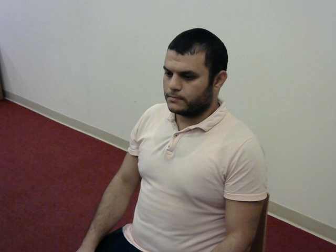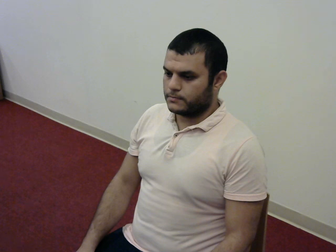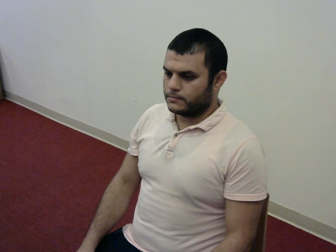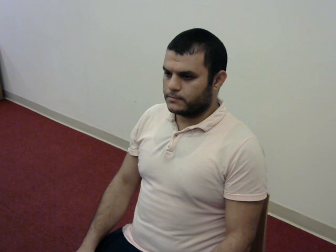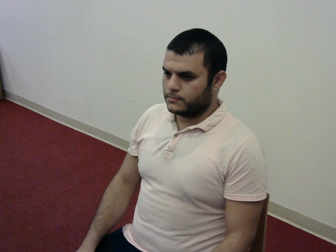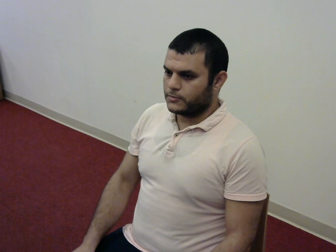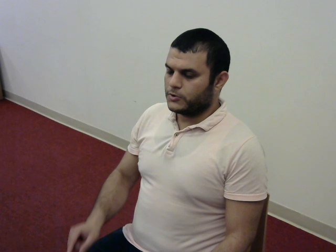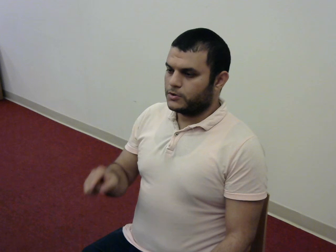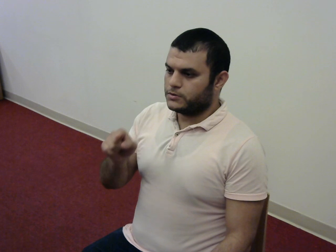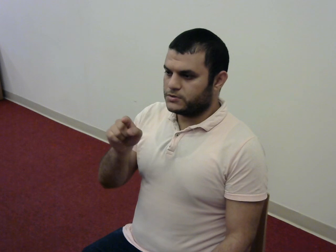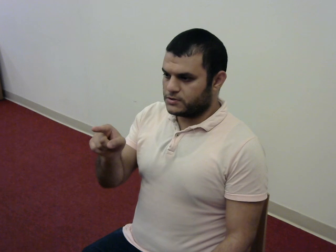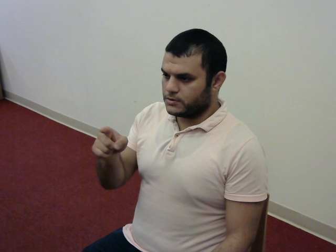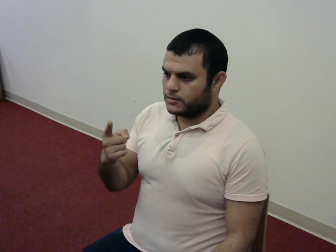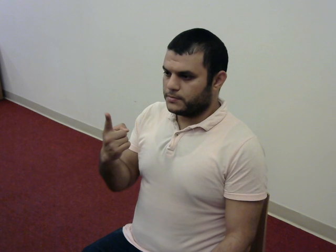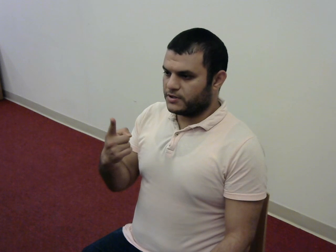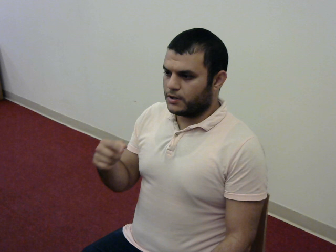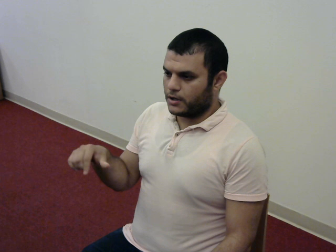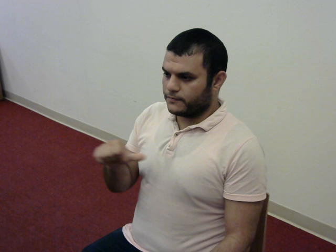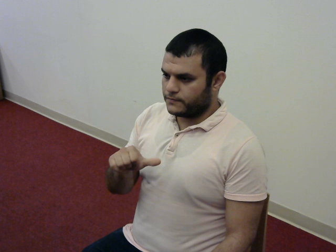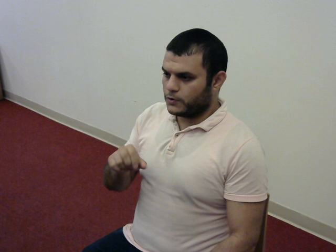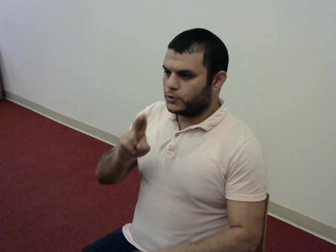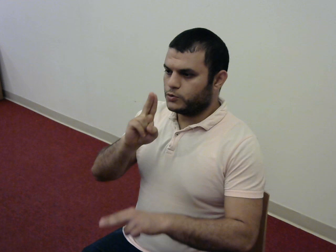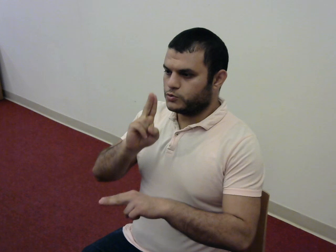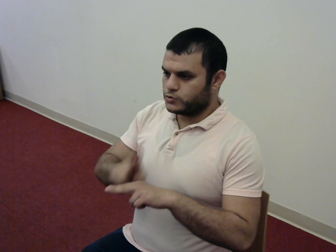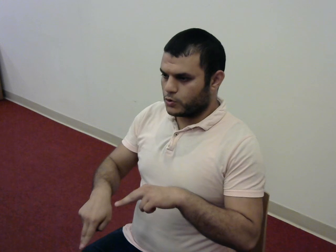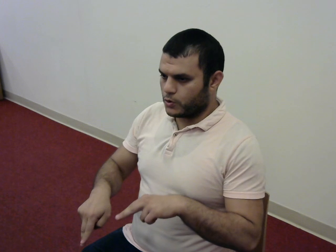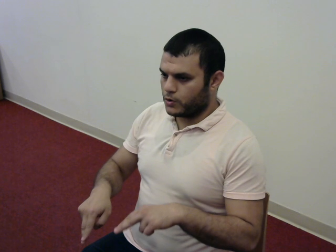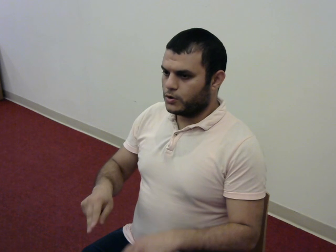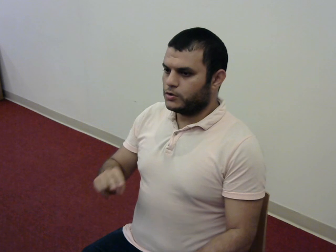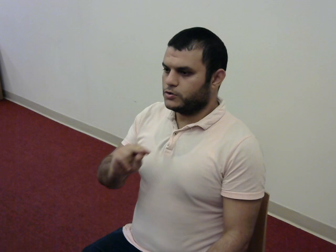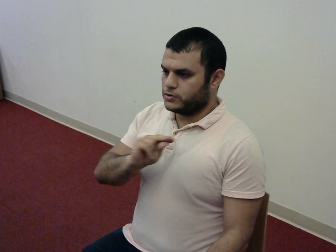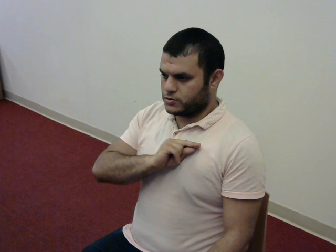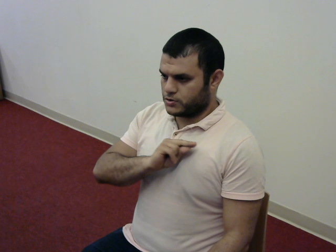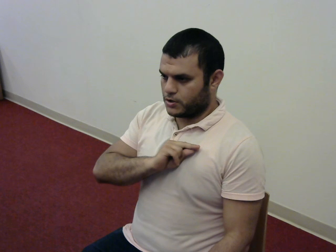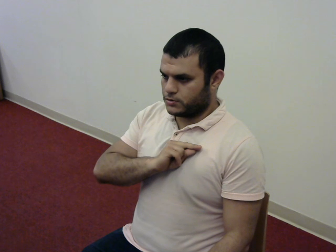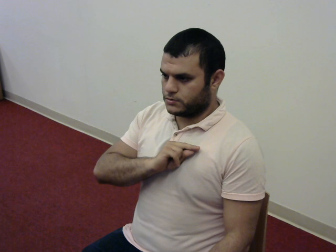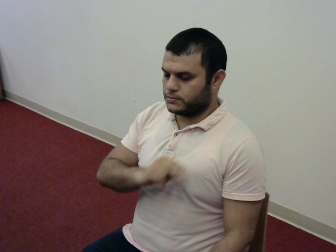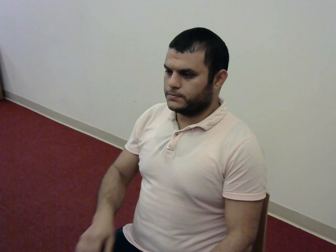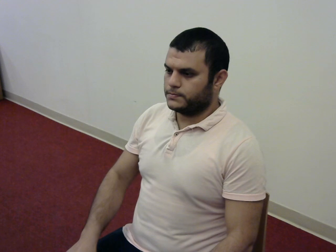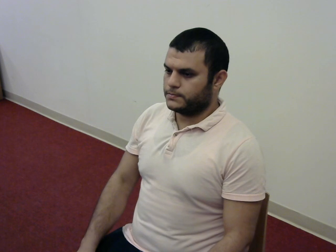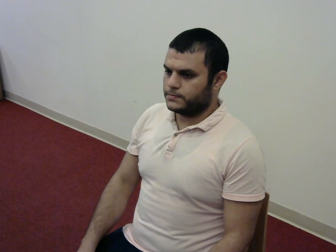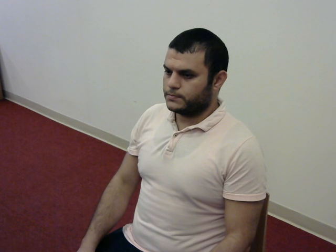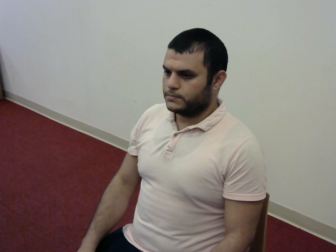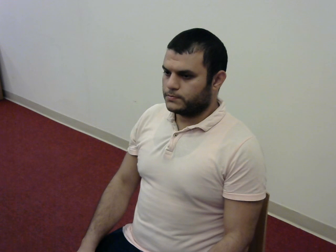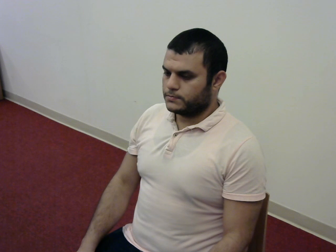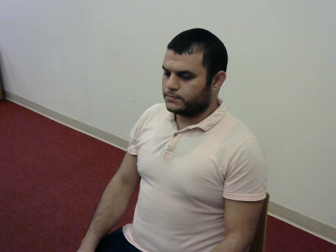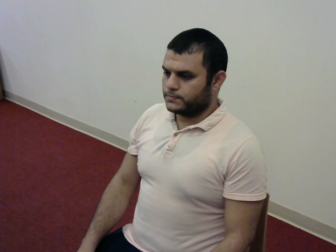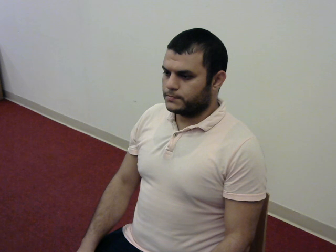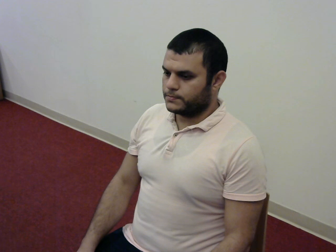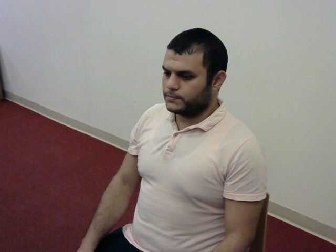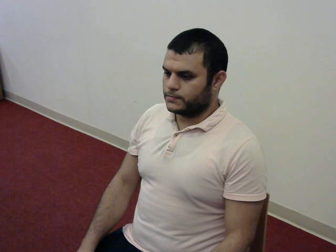Siz həftə sonu işləyirsiz?